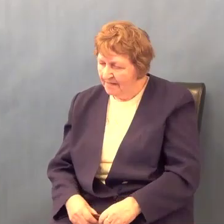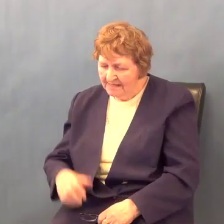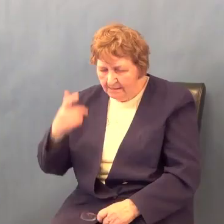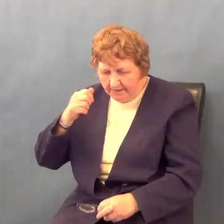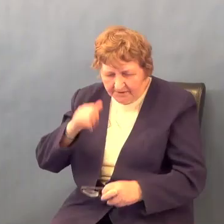Zapamiętam.